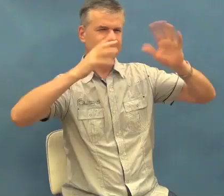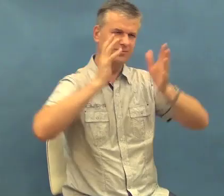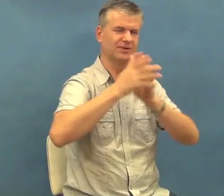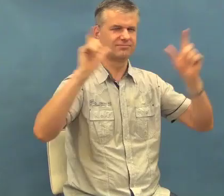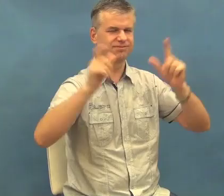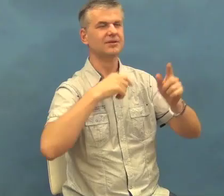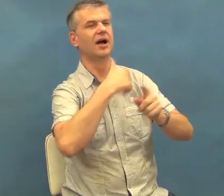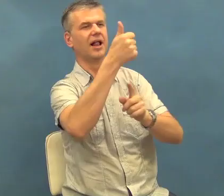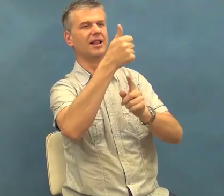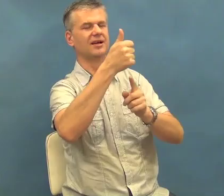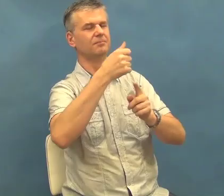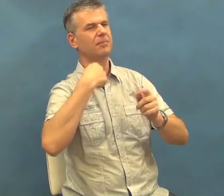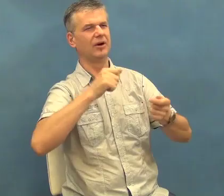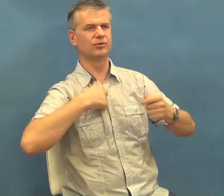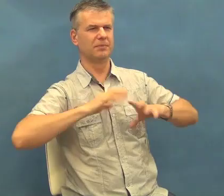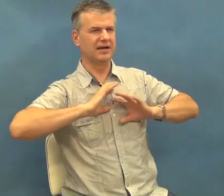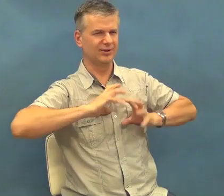Jedna osoba jest bardzo zmęczona.